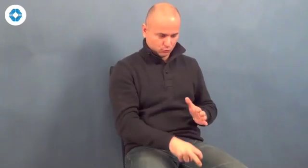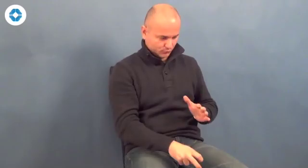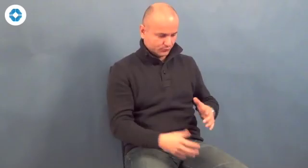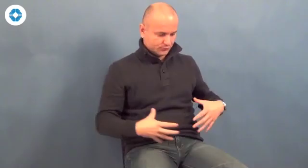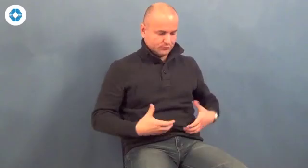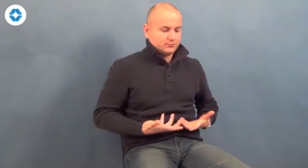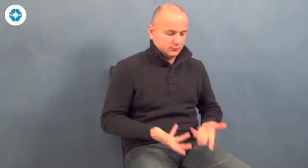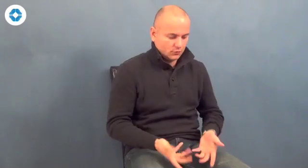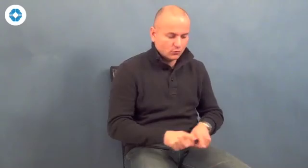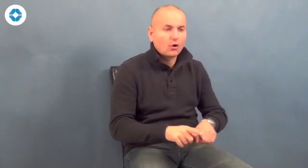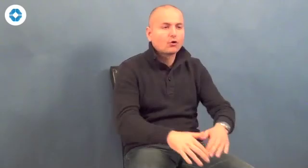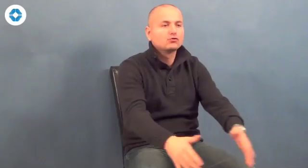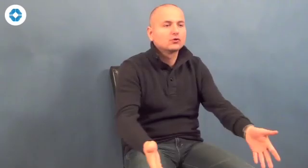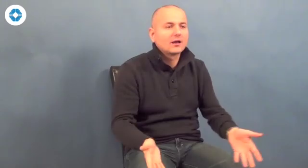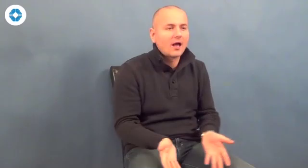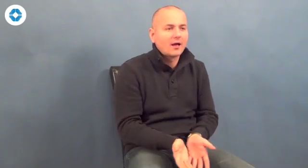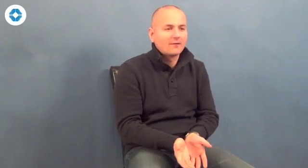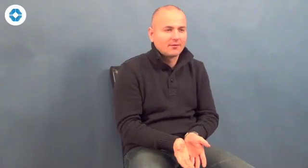Wysypuje gruszki z fartucha do koszyka.